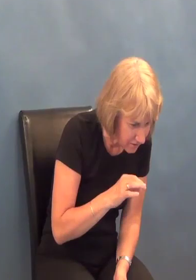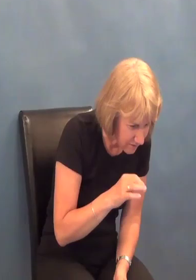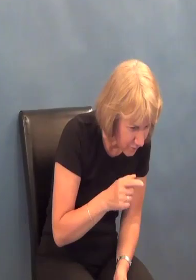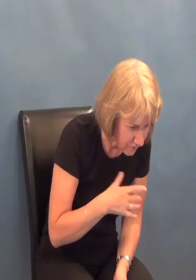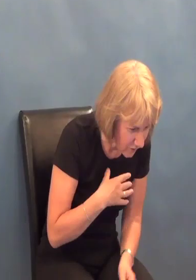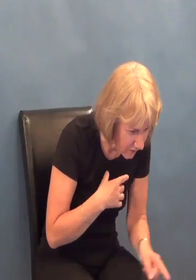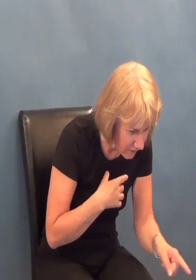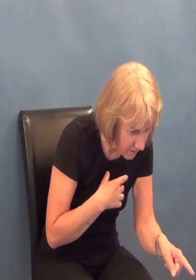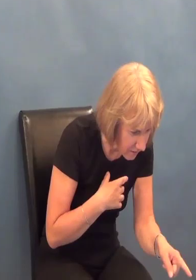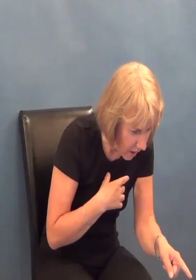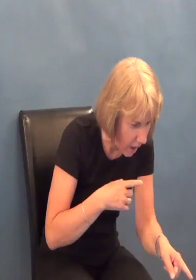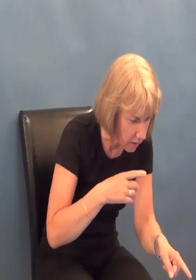Musi być wolny...